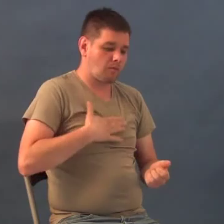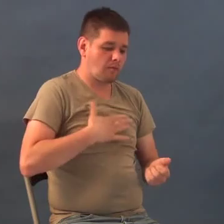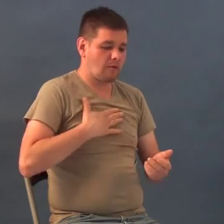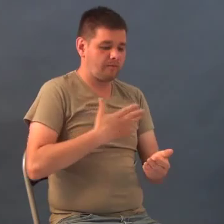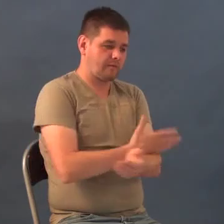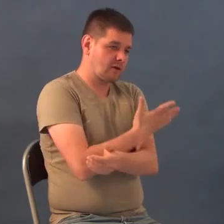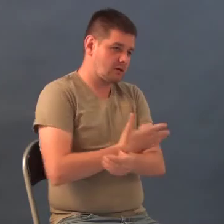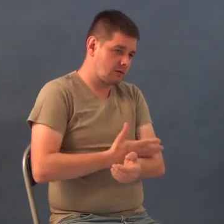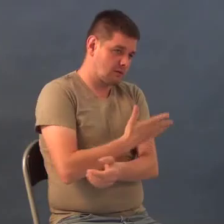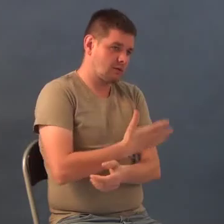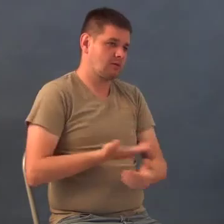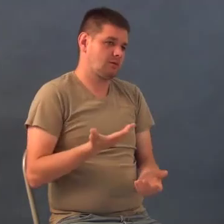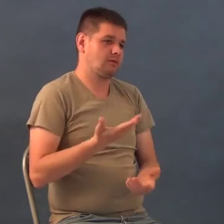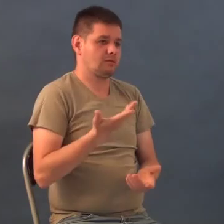Pracuję.